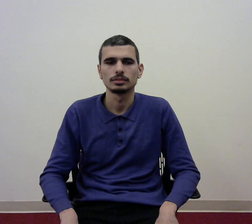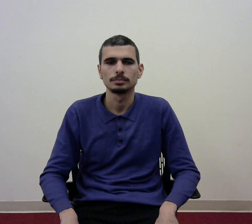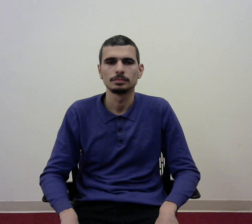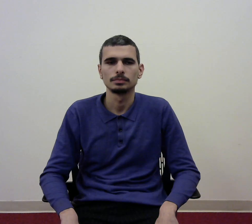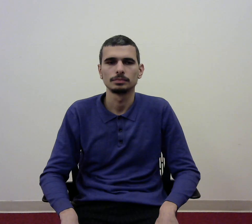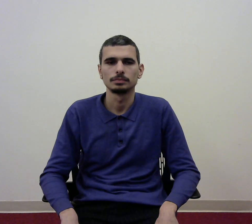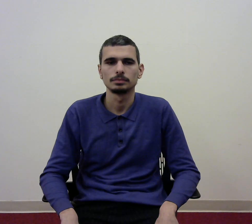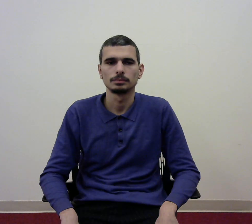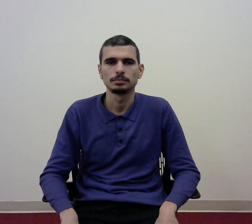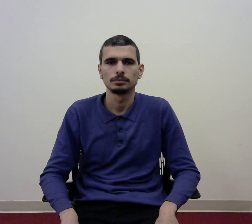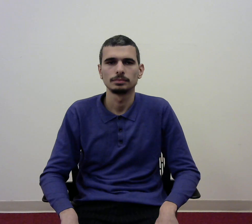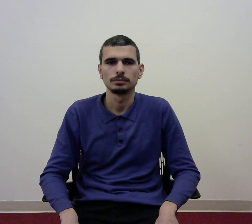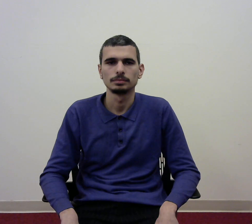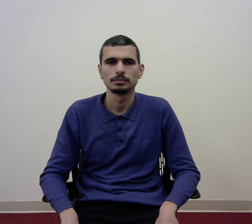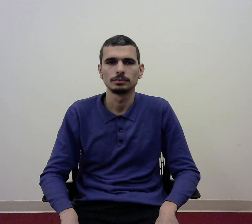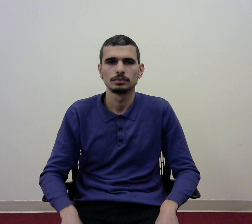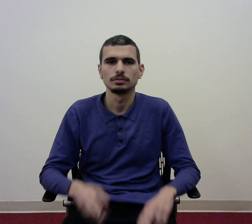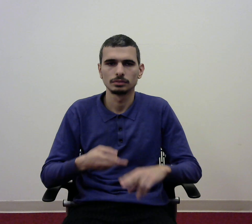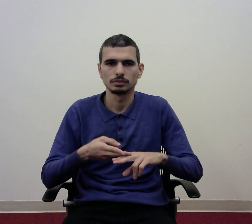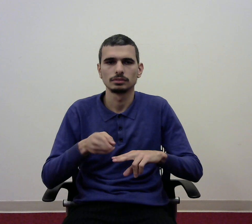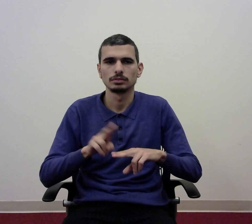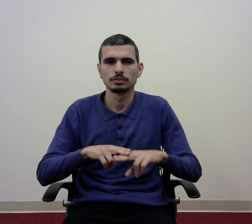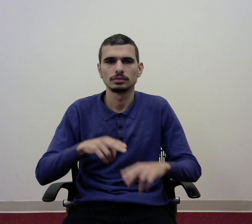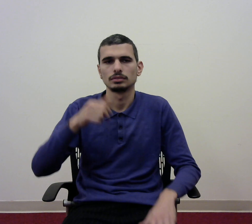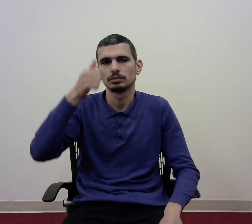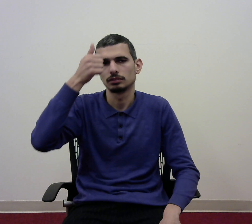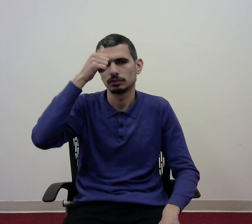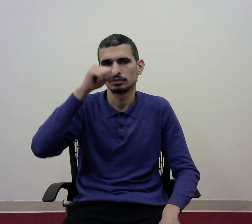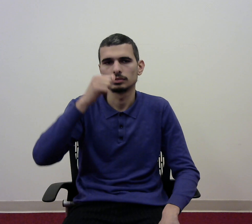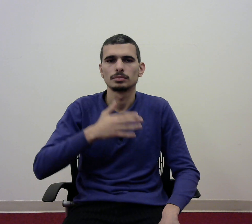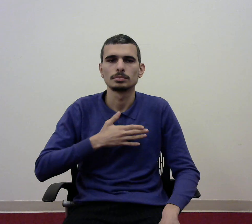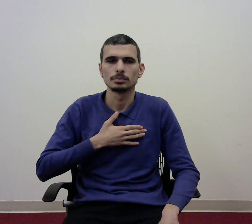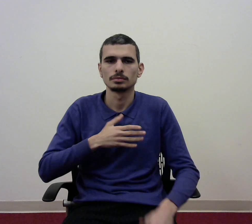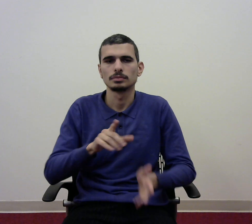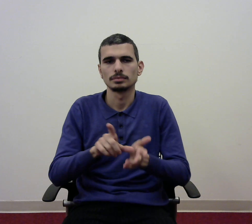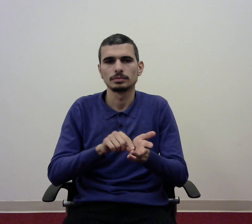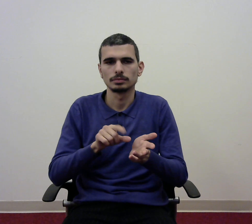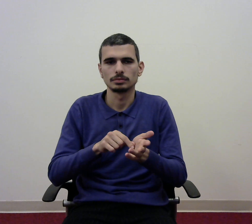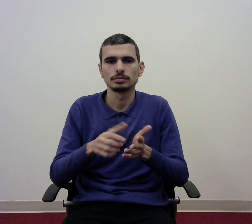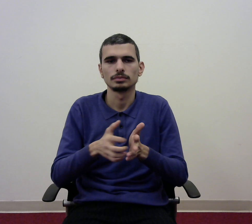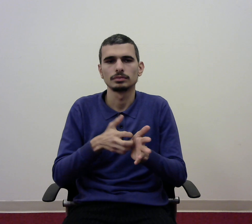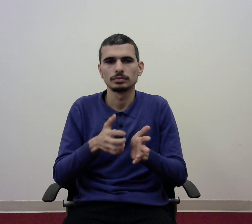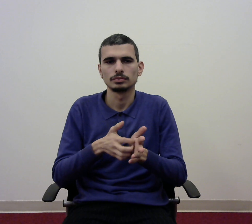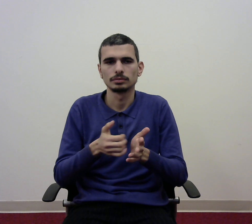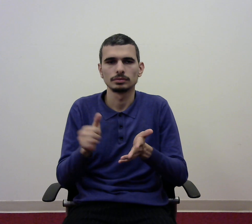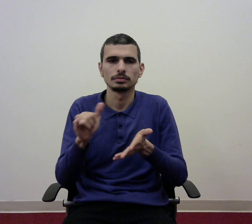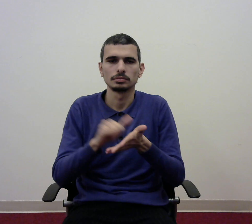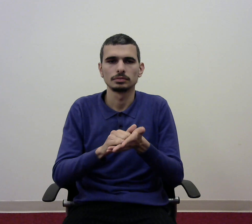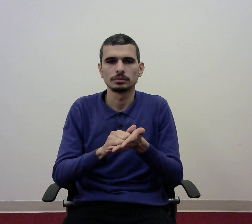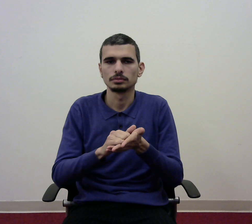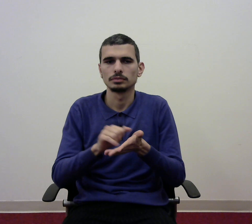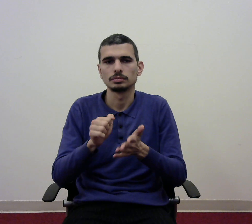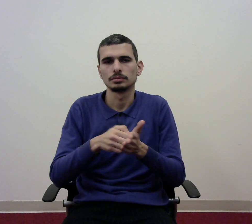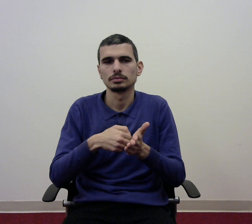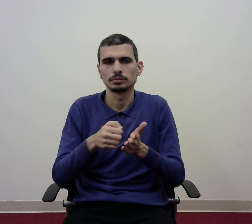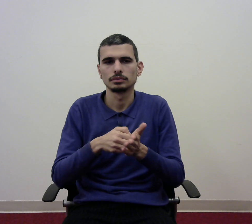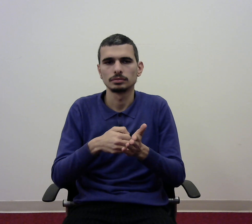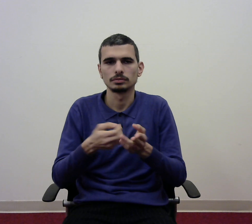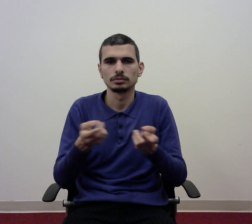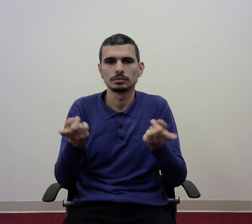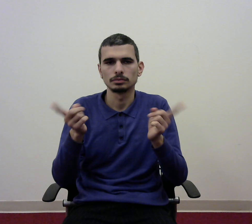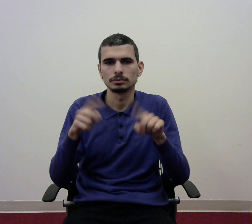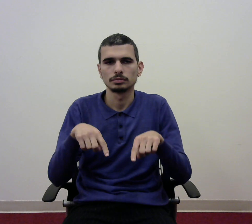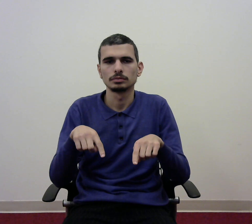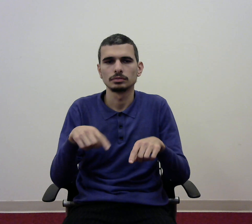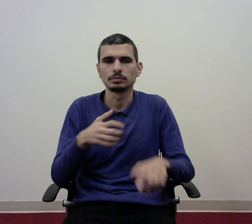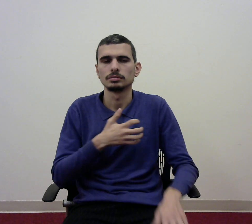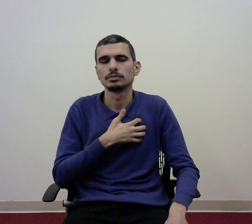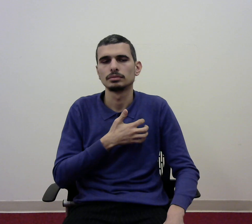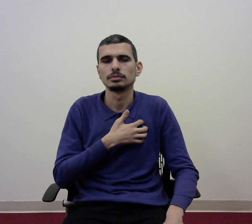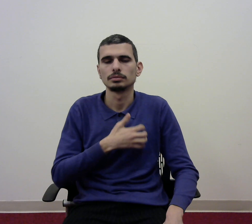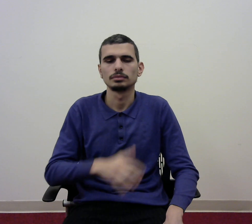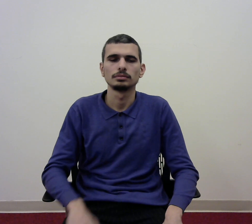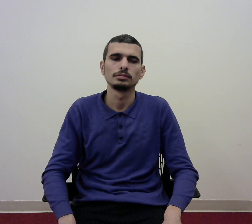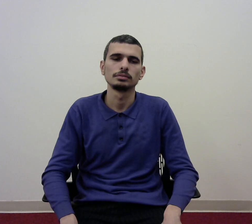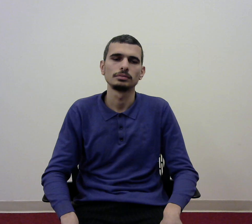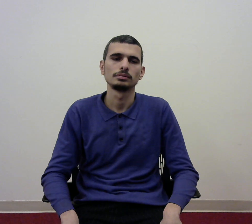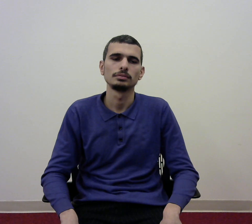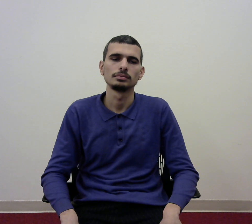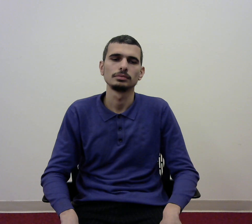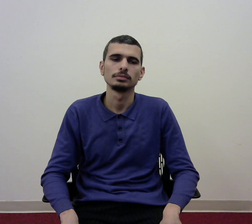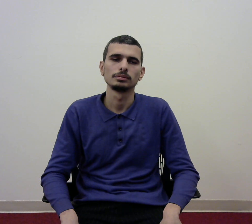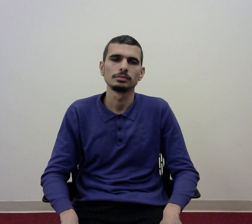Bu ay mənim pensiyam əksik yüklənib, səbəbini bilmək istəyirəm